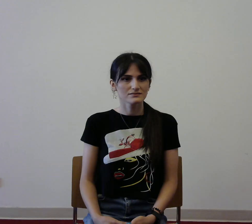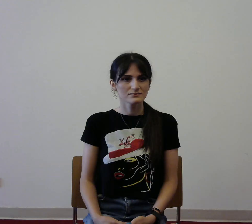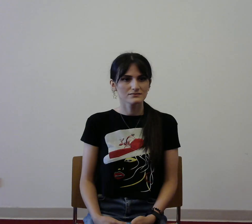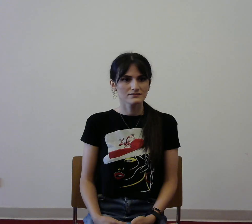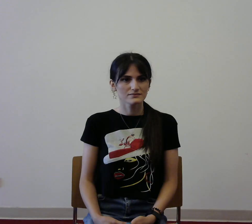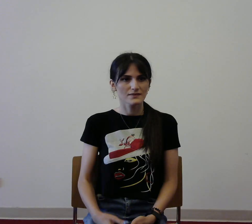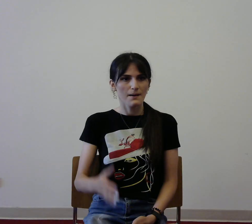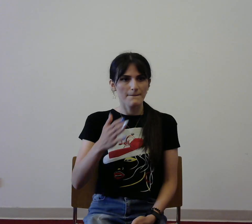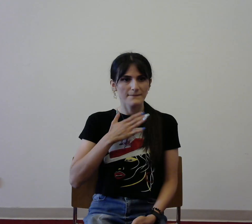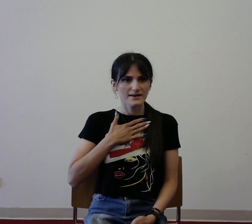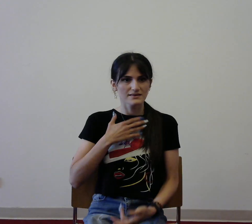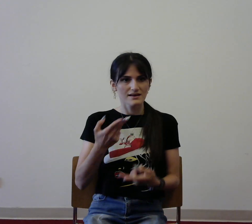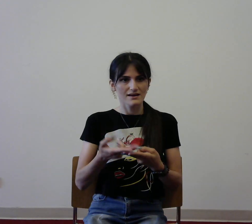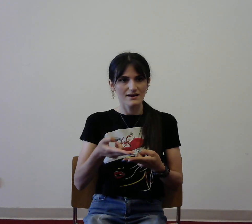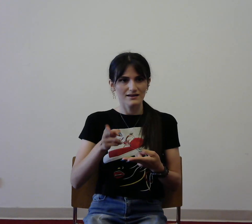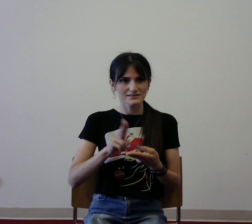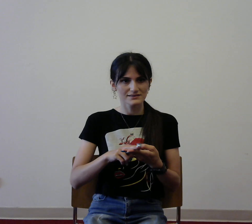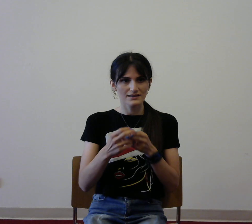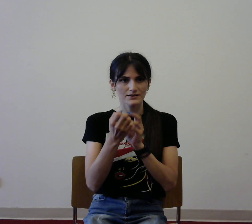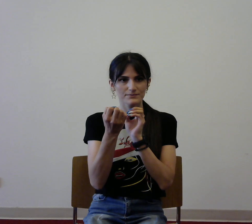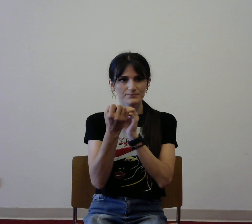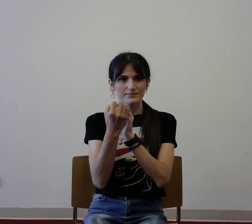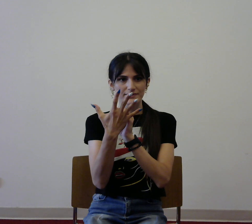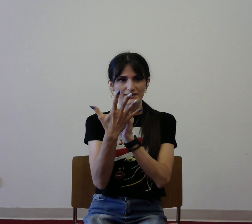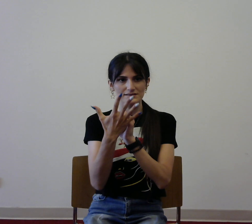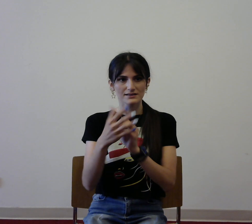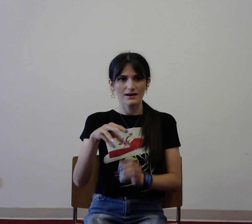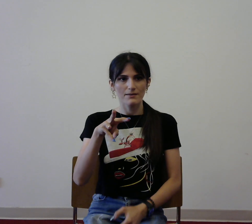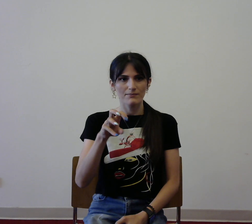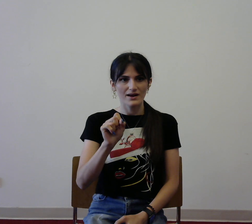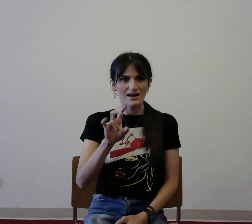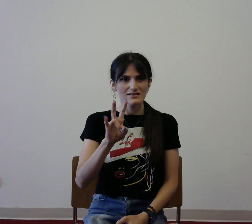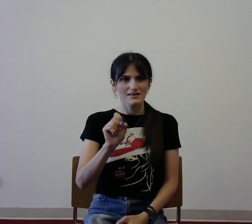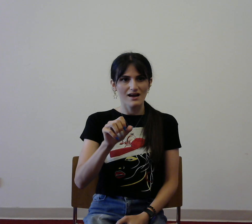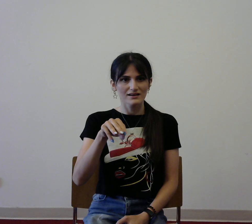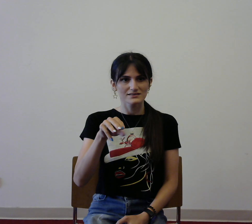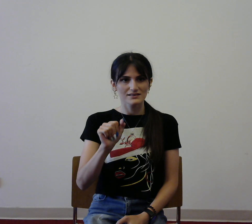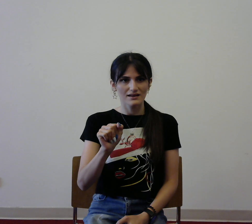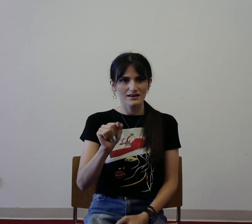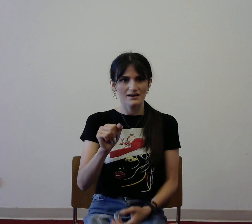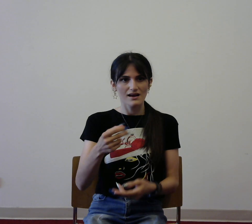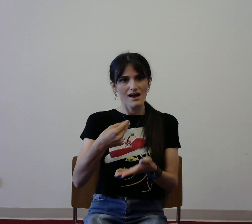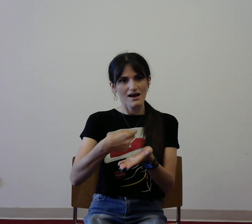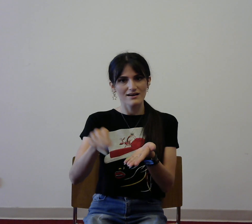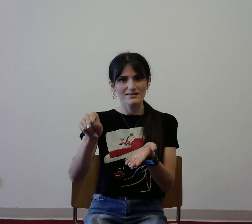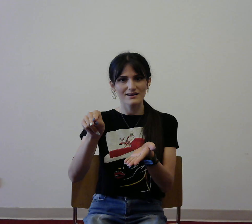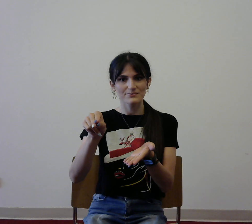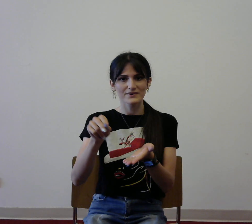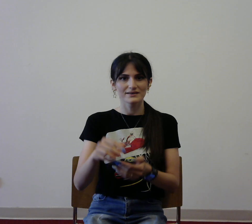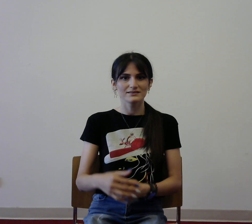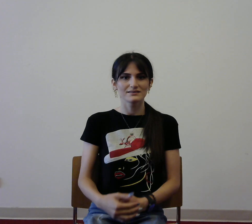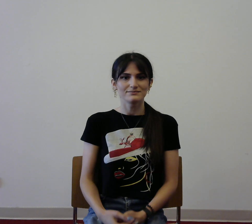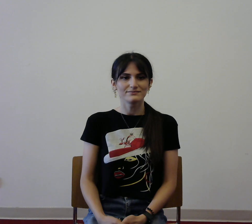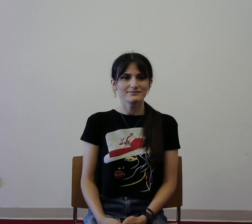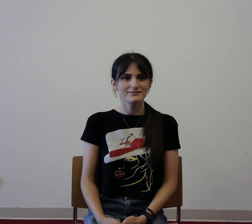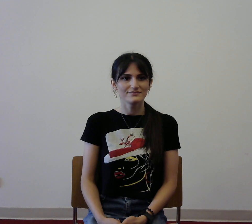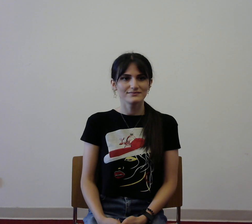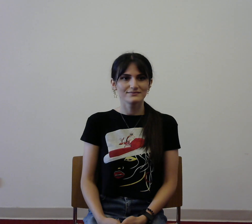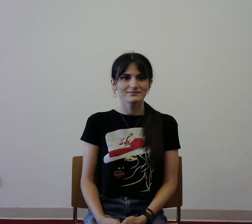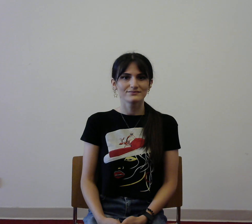Mən bunu 15 manata almışam